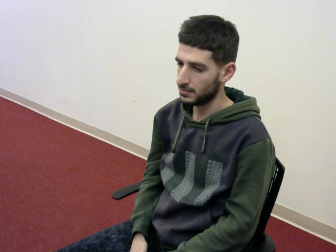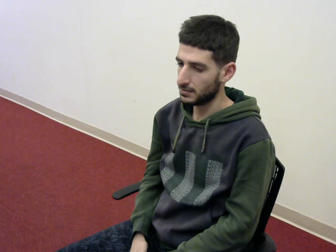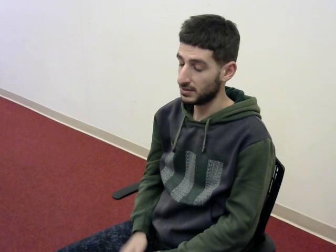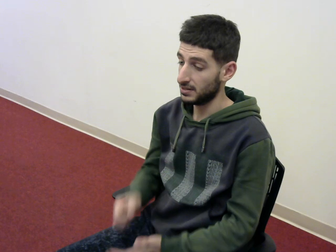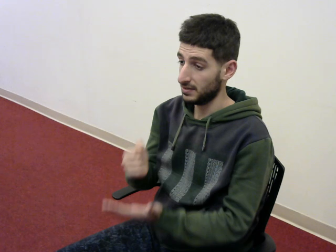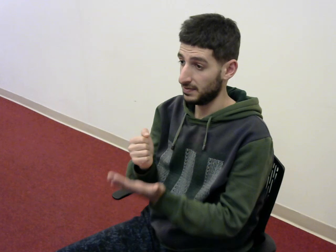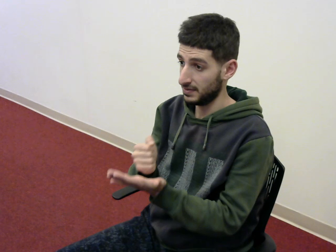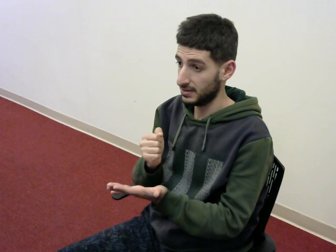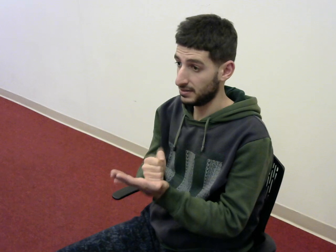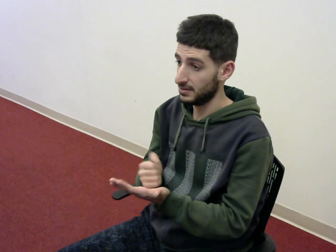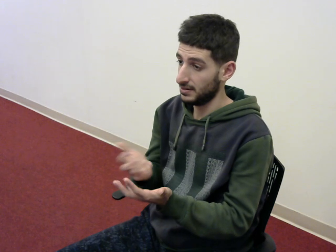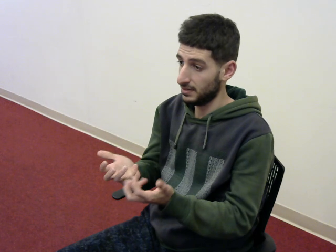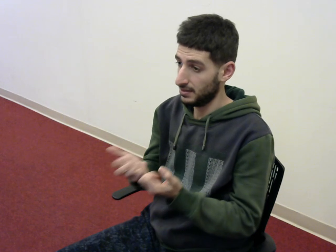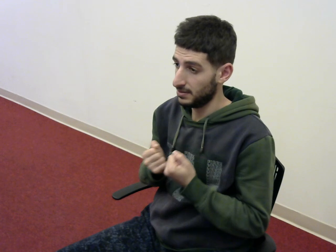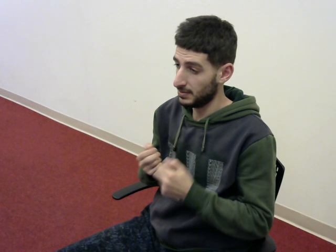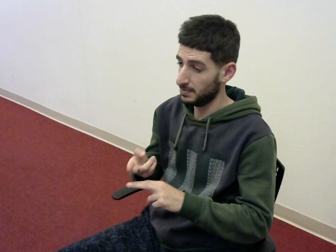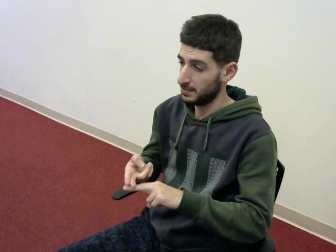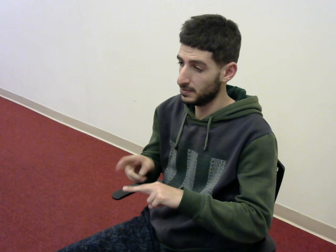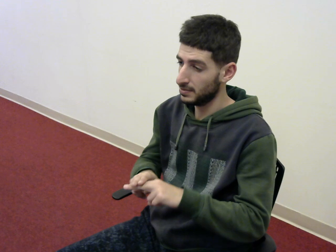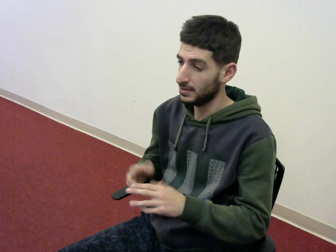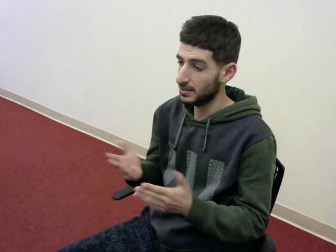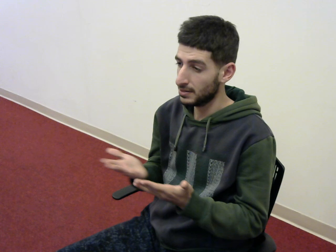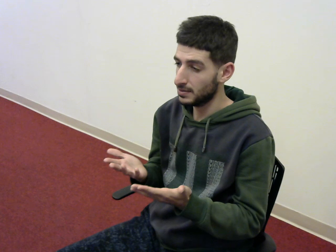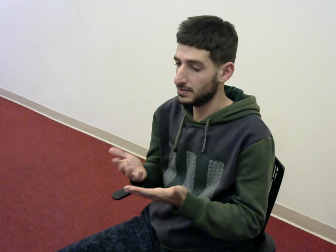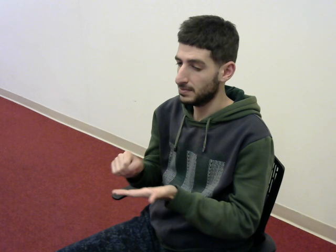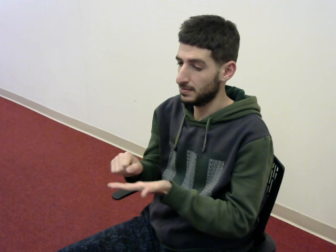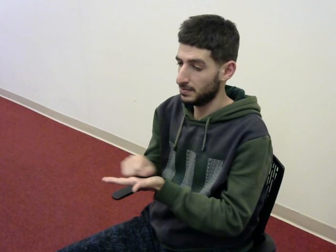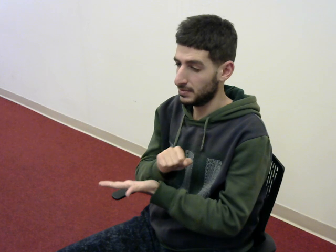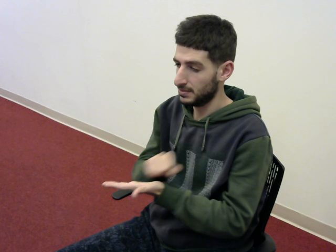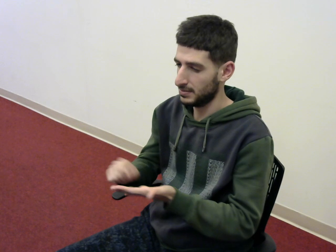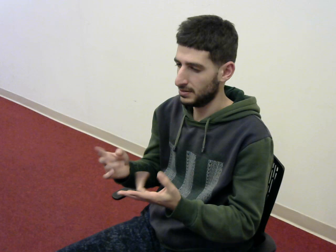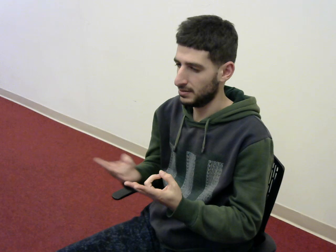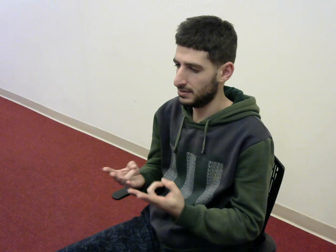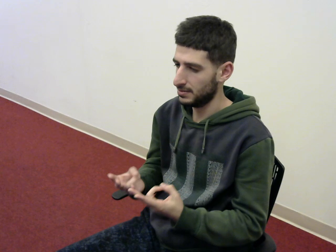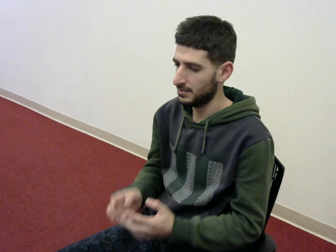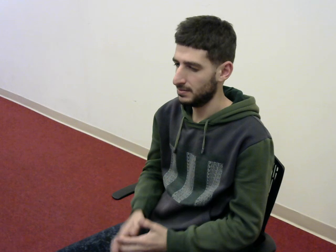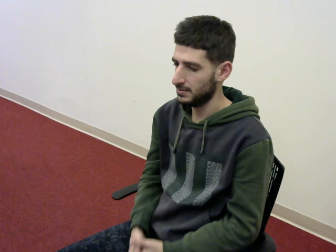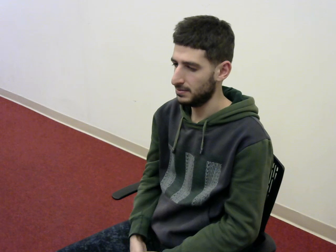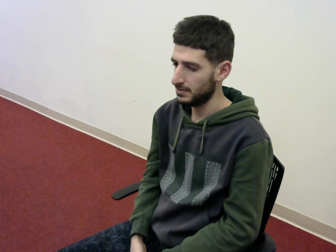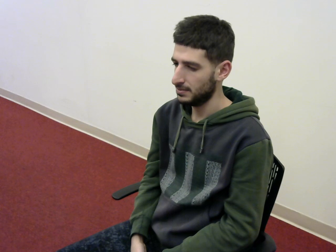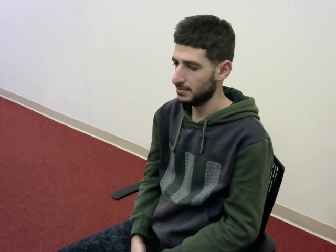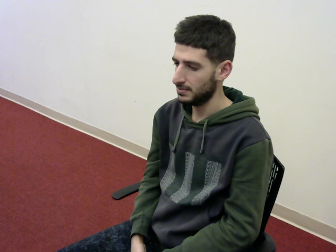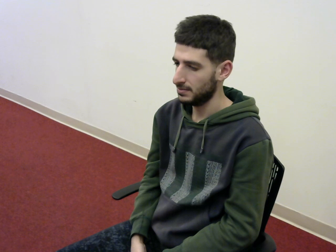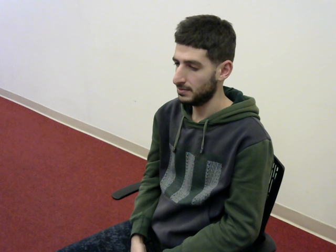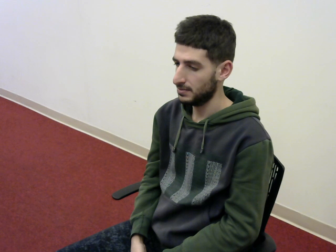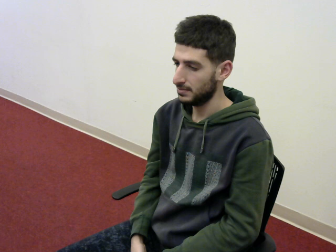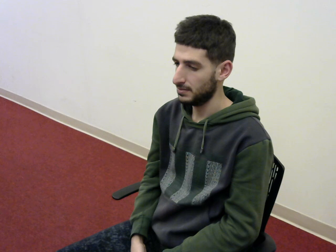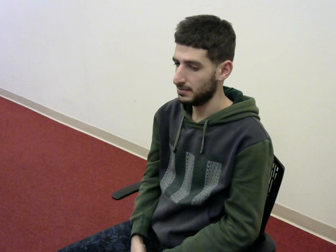Viza almaq üçün hansı sənədlər lazımdır?